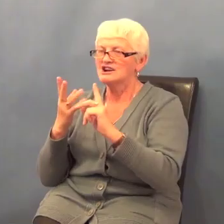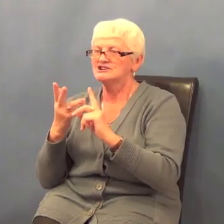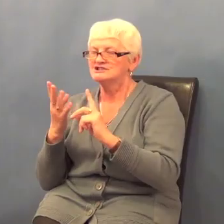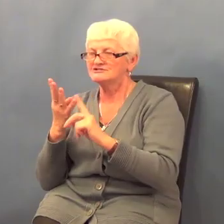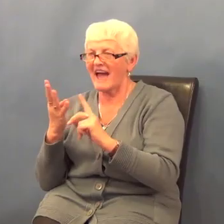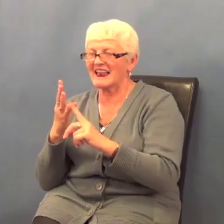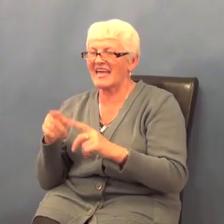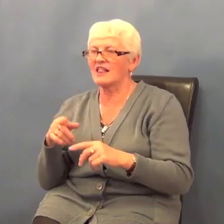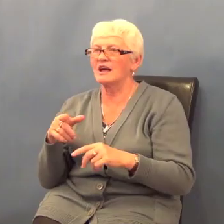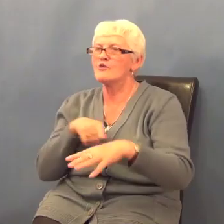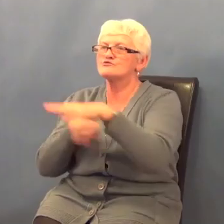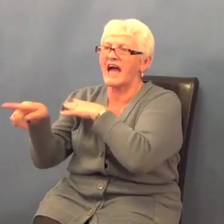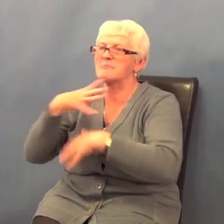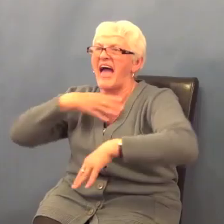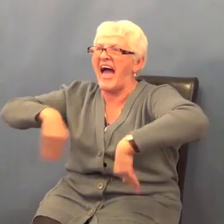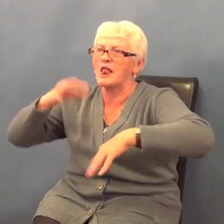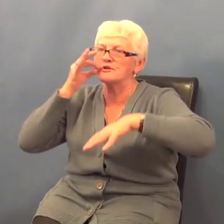Na czwartym pies ucieka, a pszczoły lecą za nim.